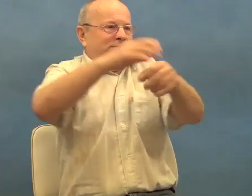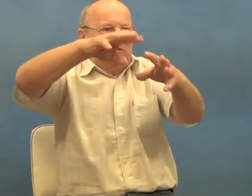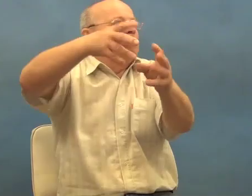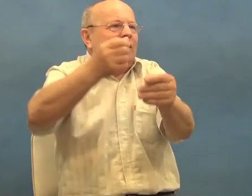Koniec.